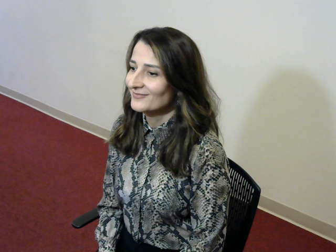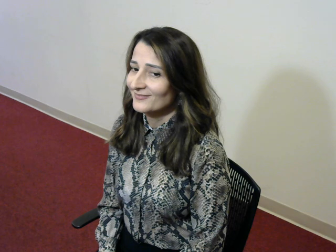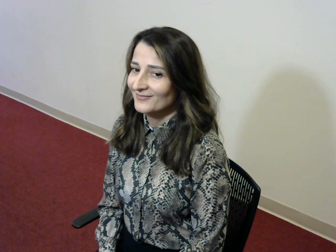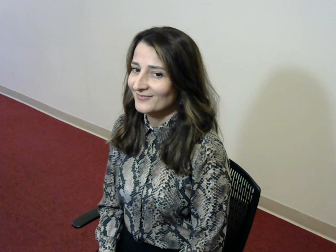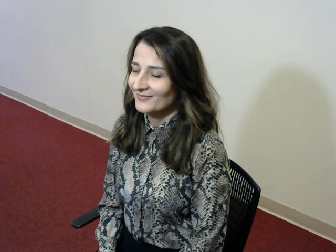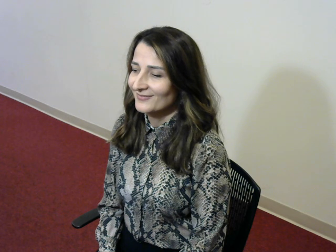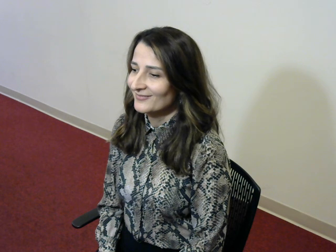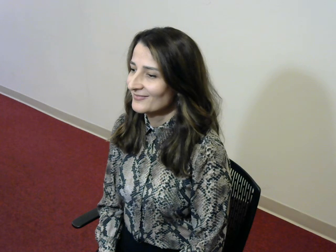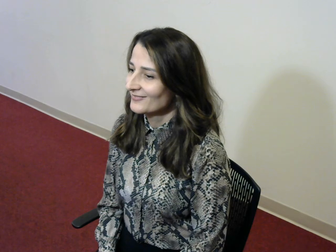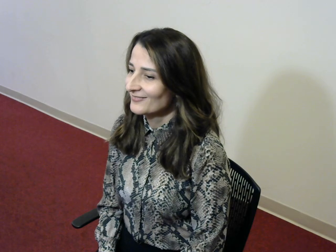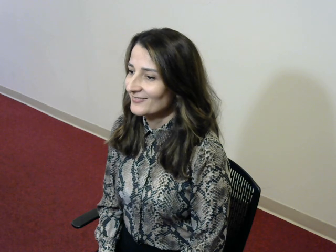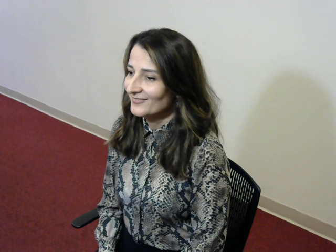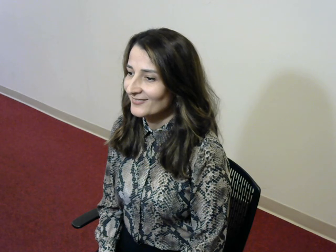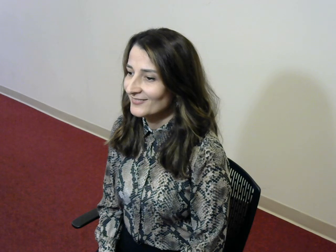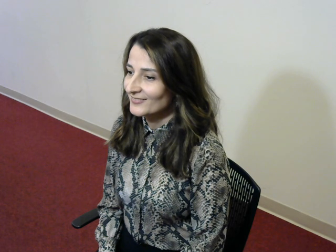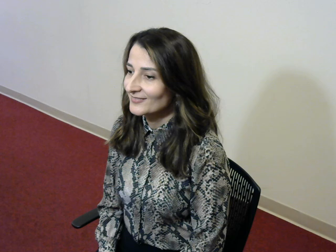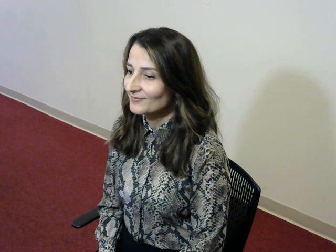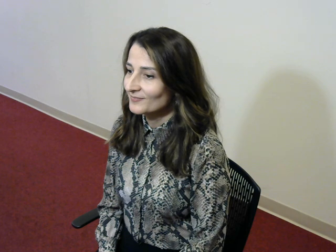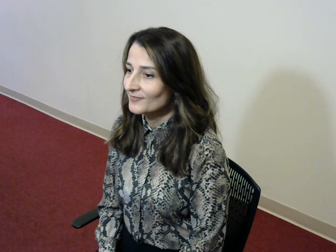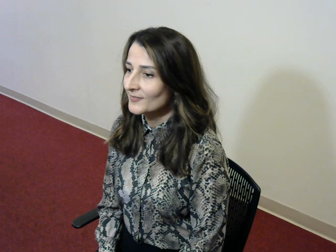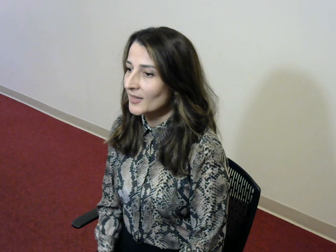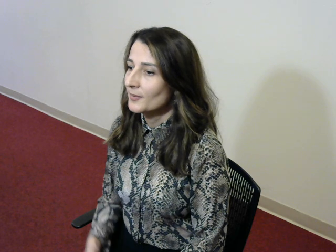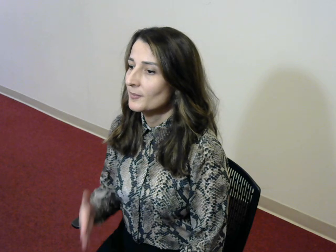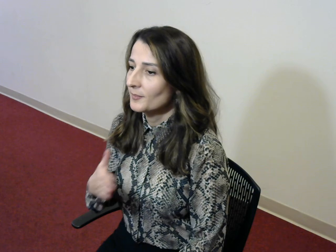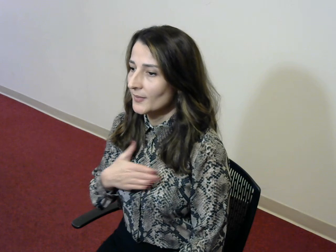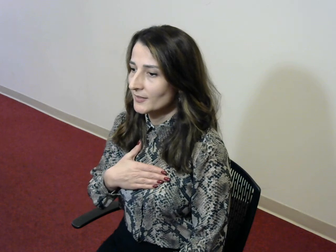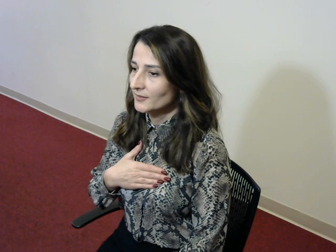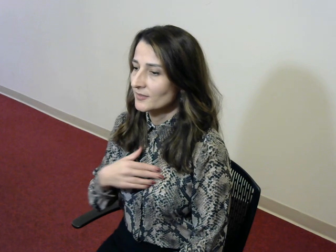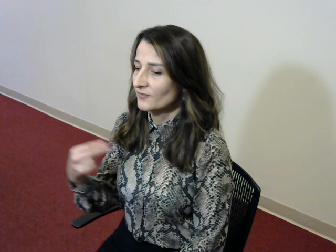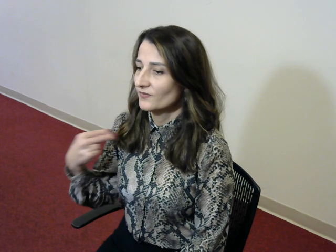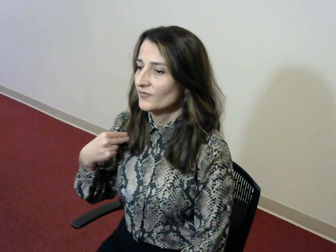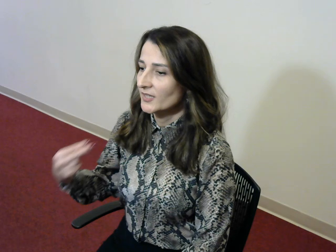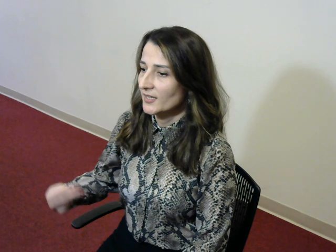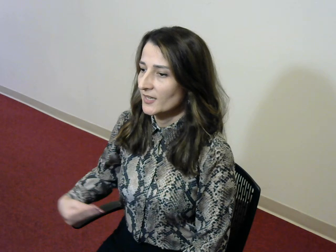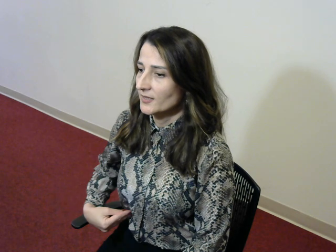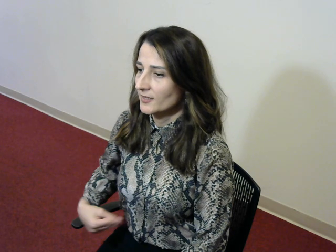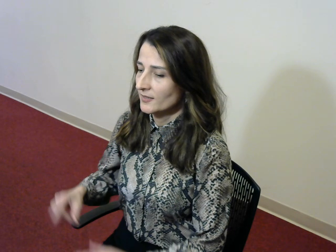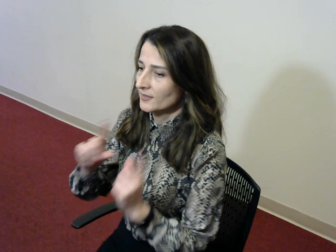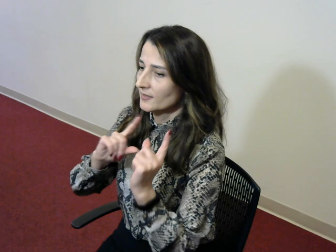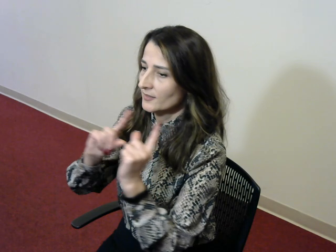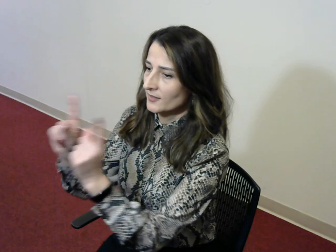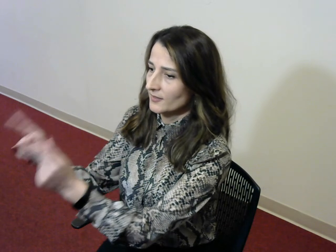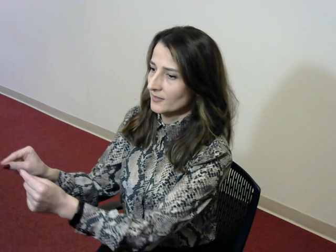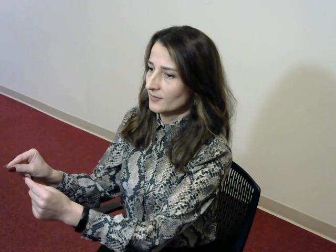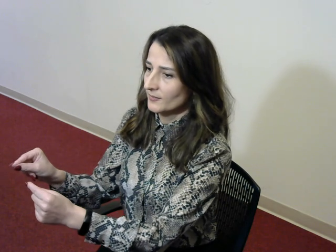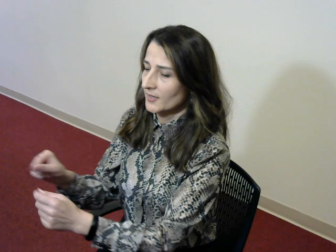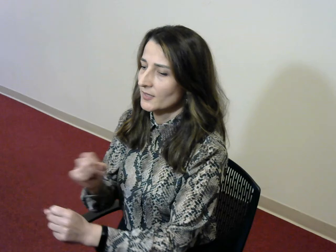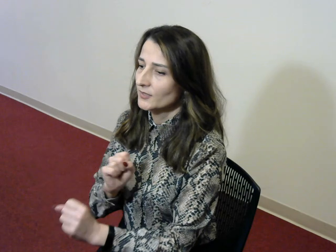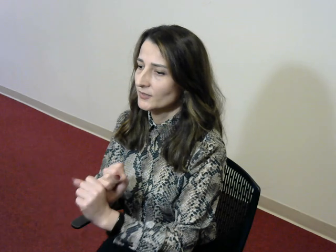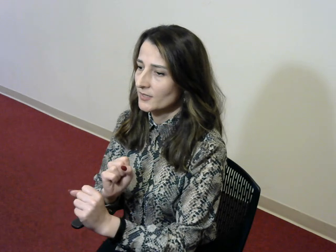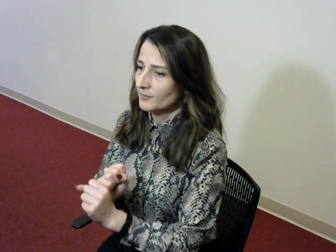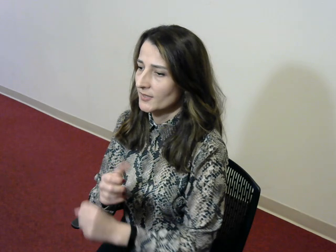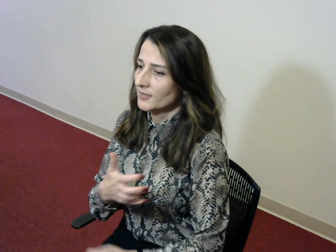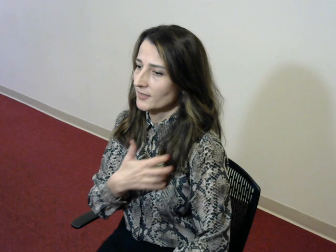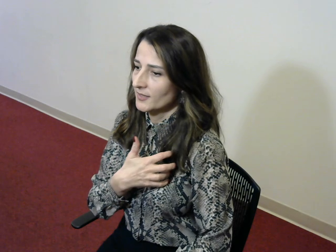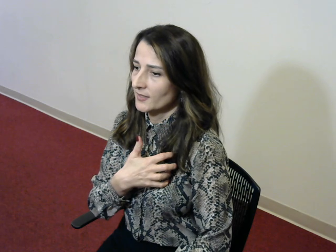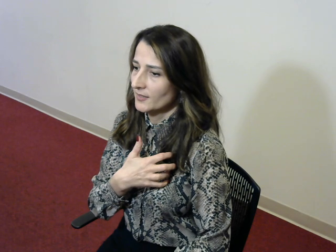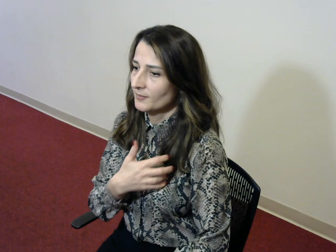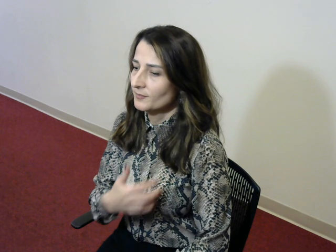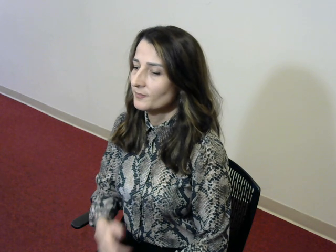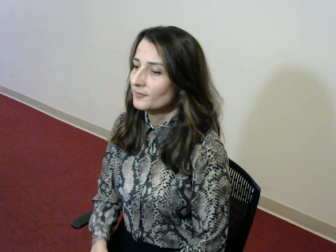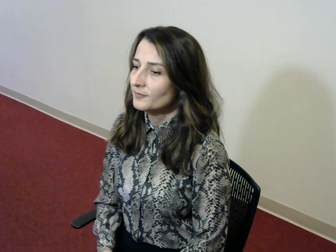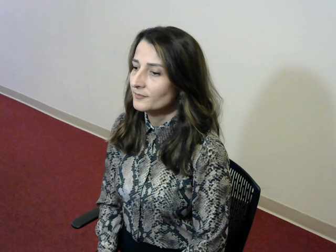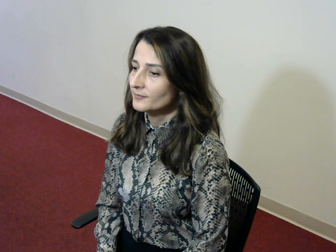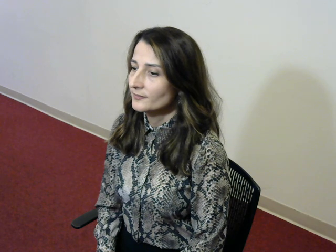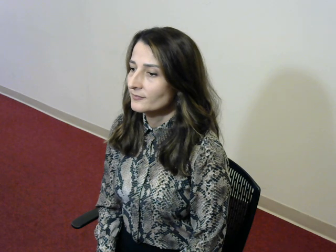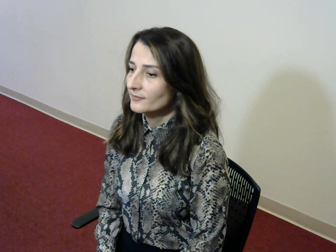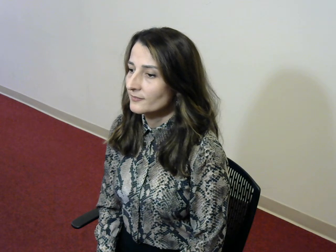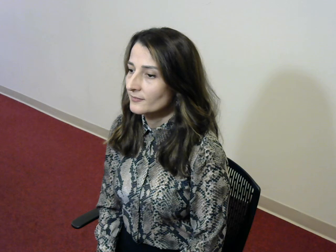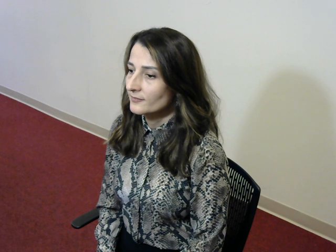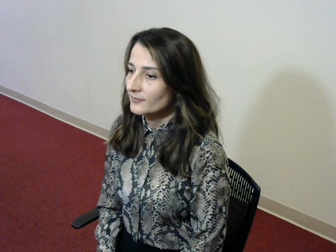Mən Fransaya səyahet etmək istəyirəm